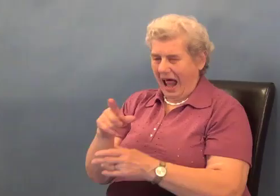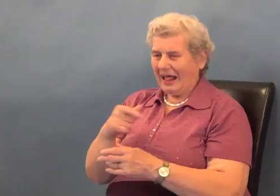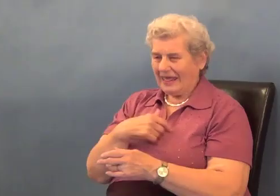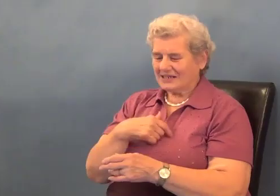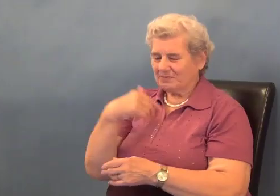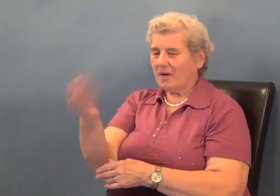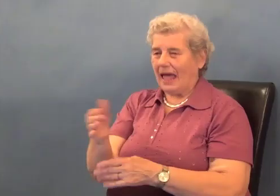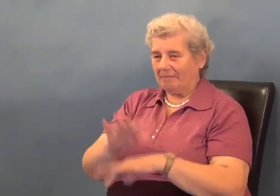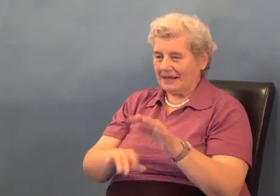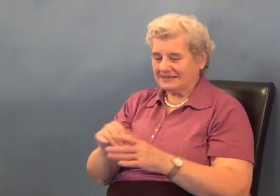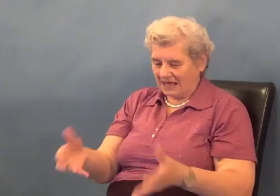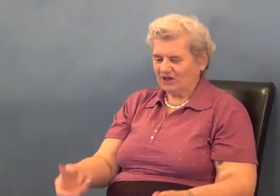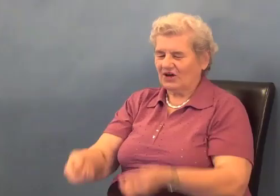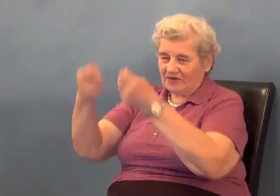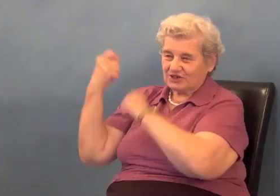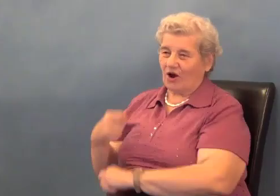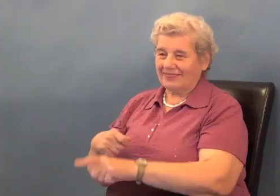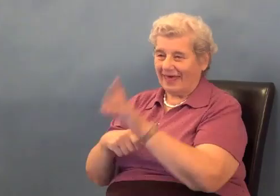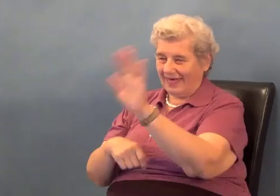Ale podam ręce, to je wyciągniesz.